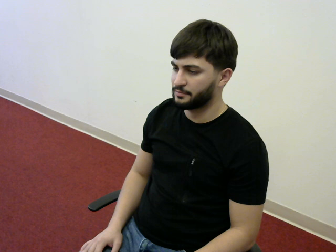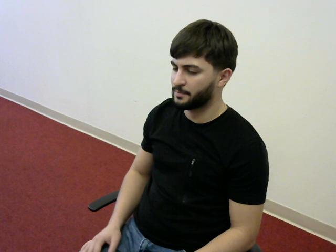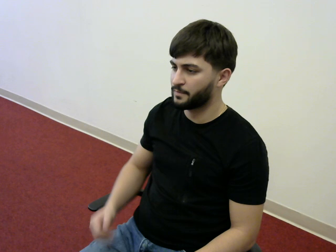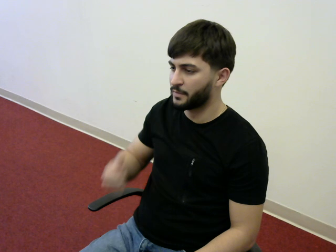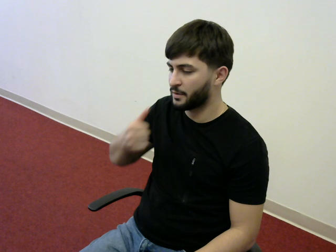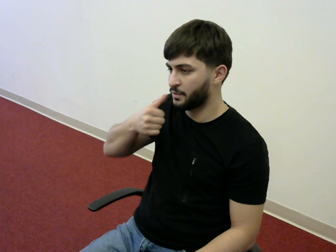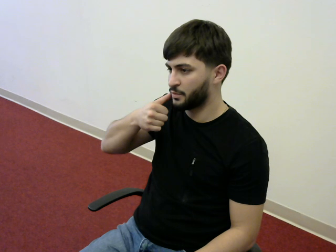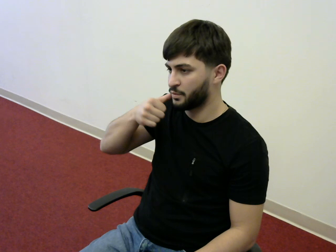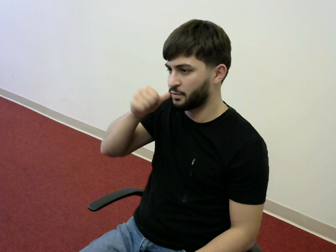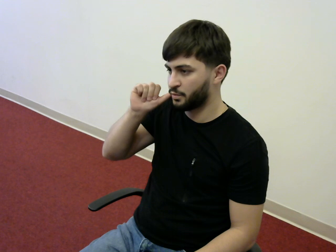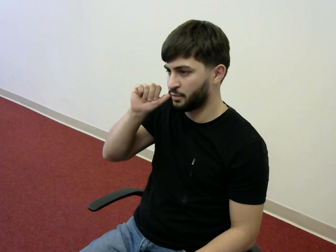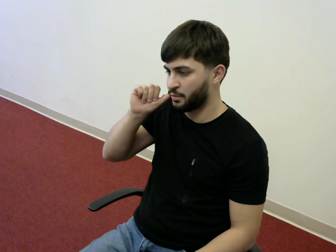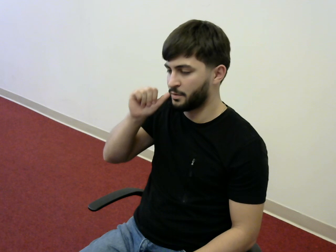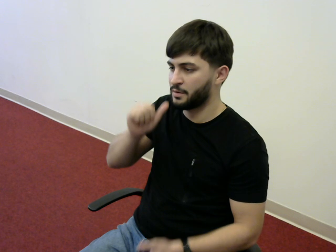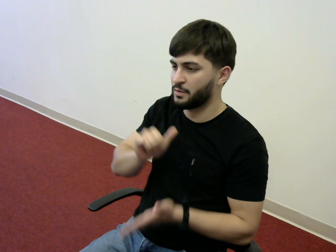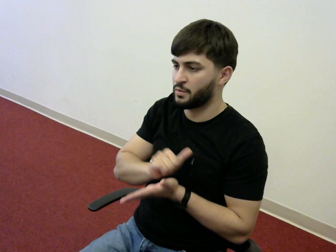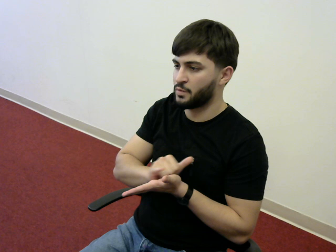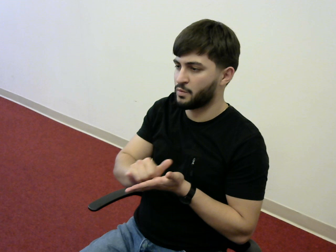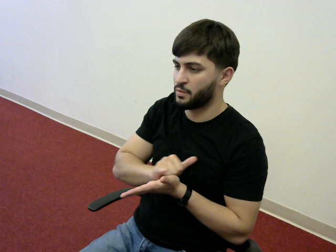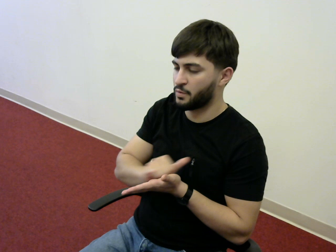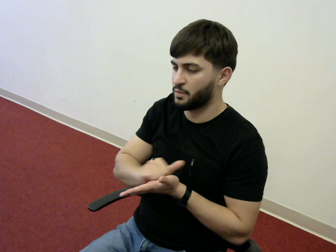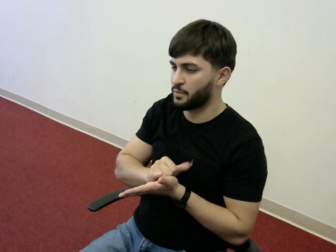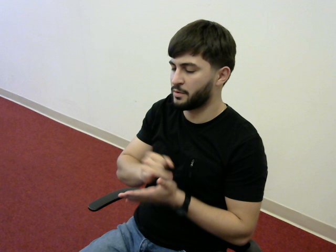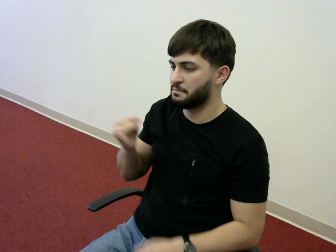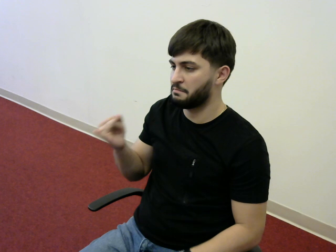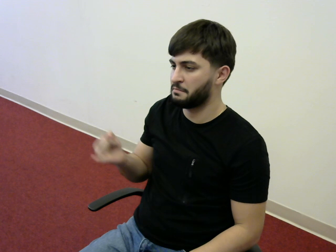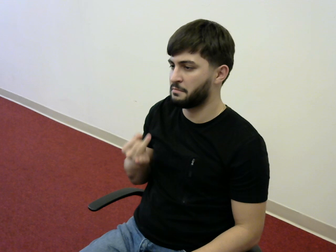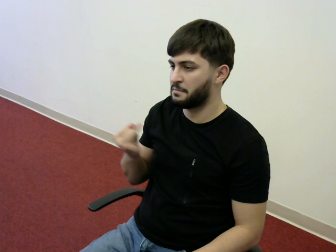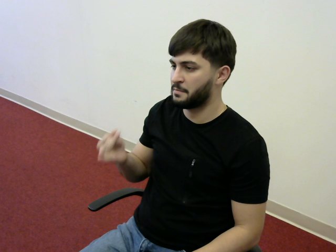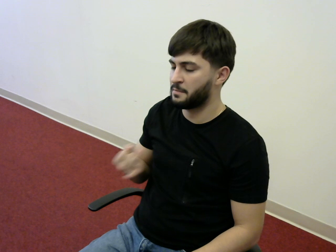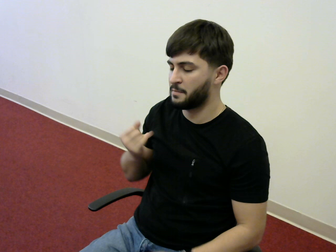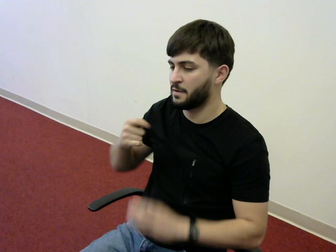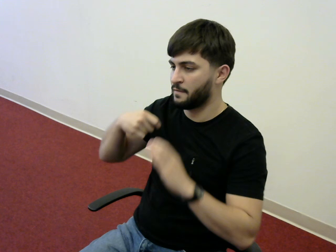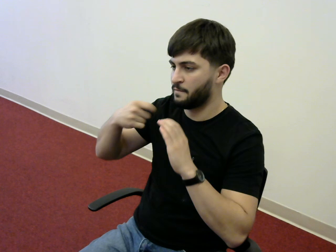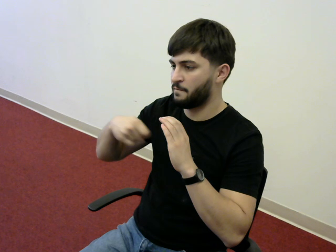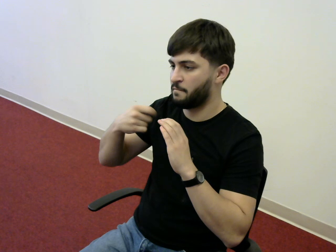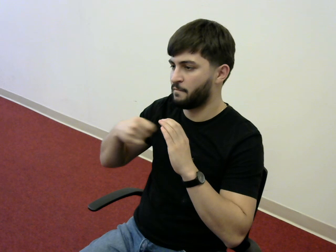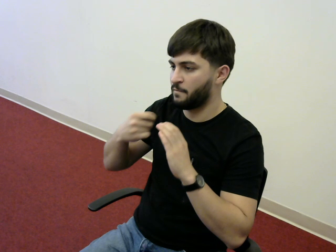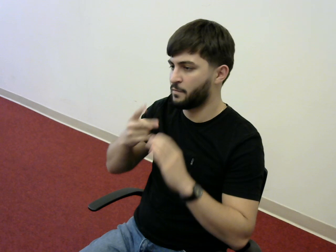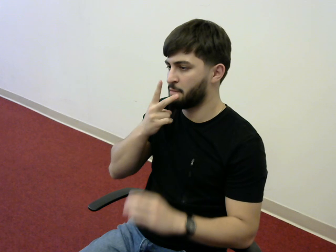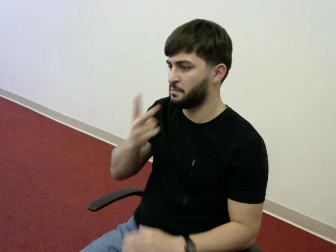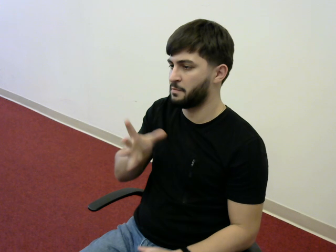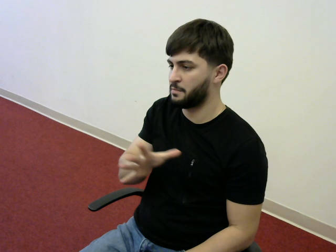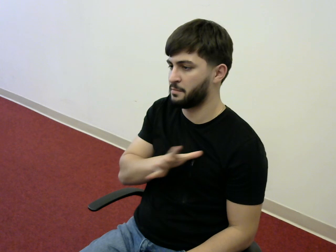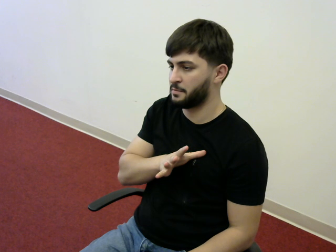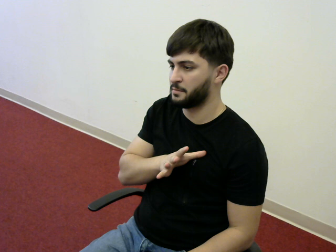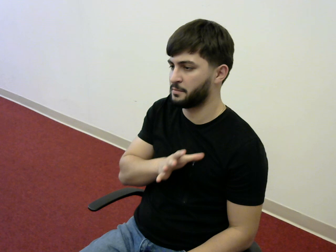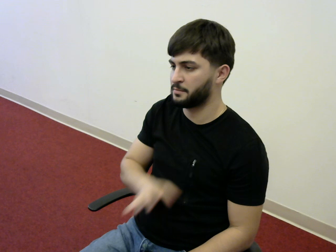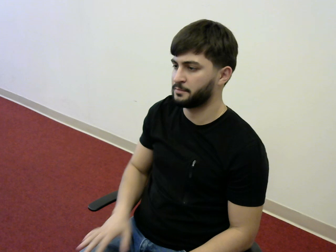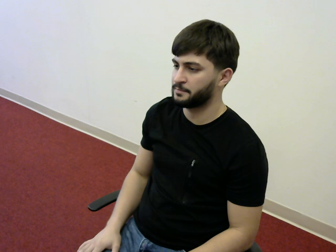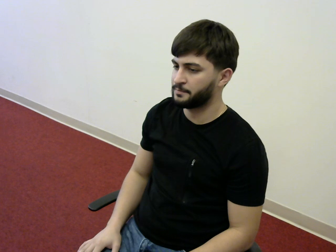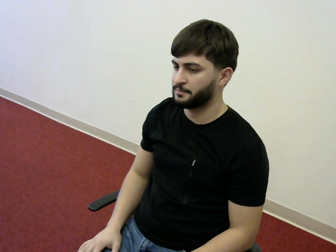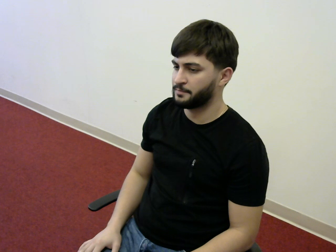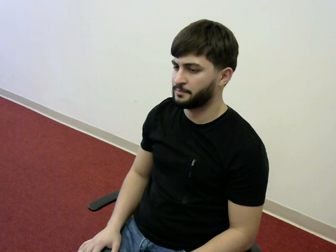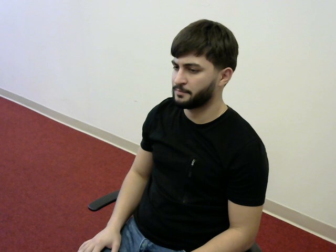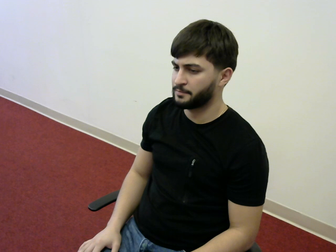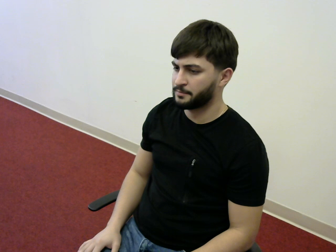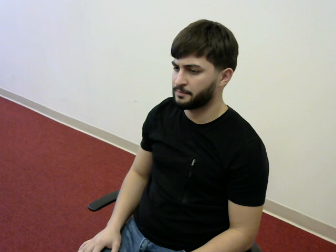Dünən YouTube da maraqlı videoya baxmışam